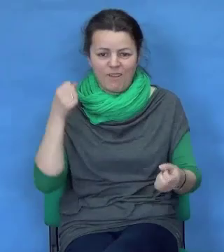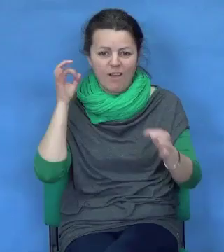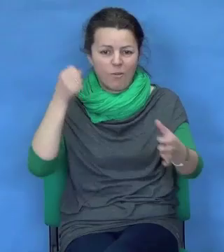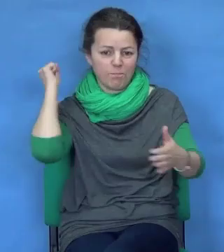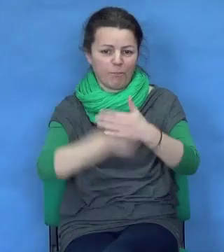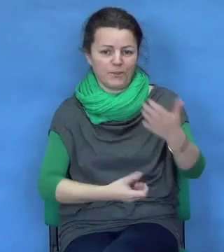Akurat pobije...